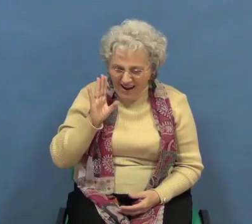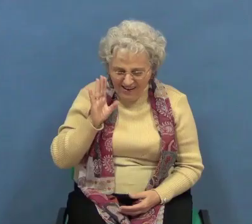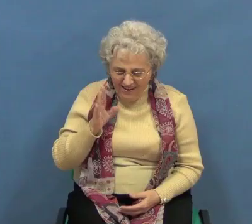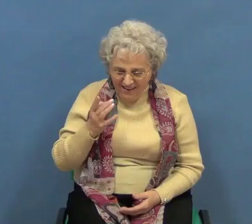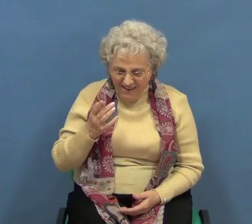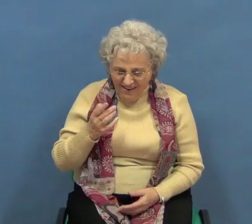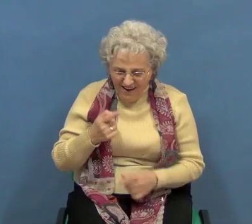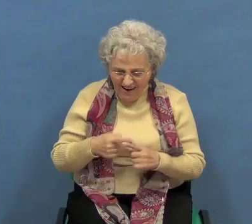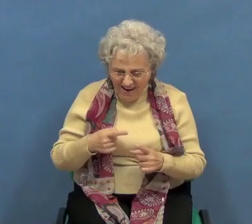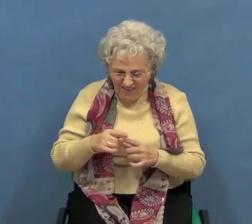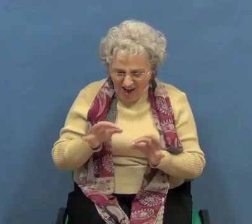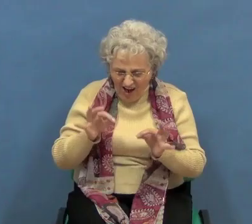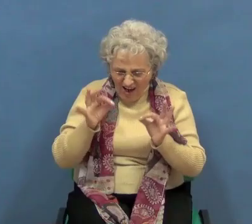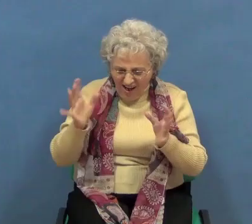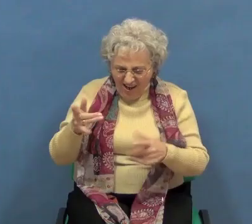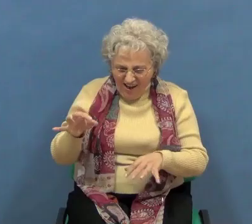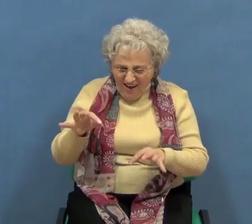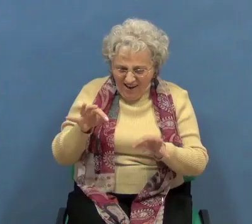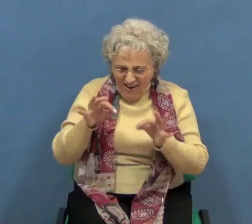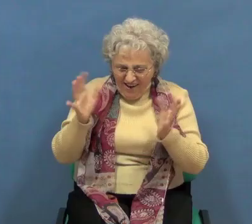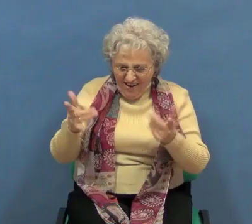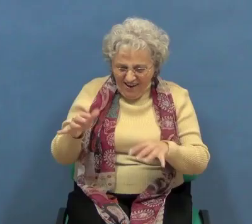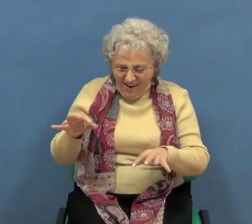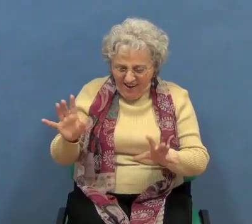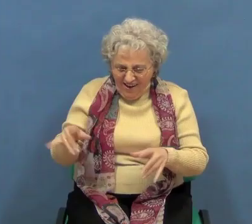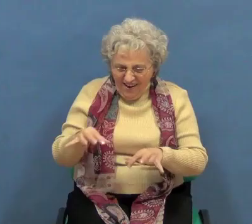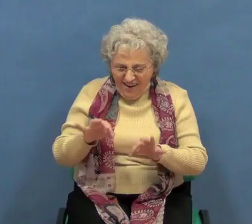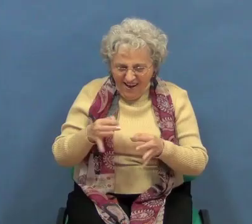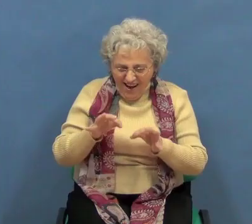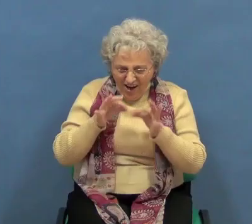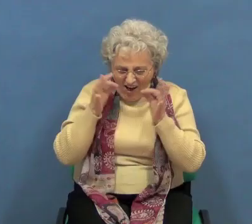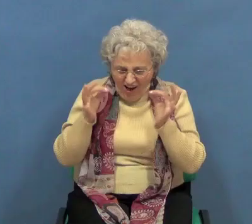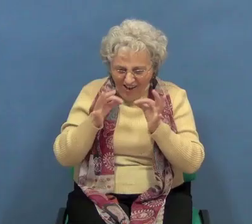Kawał o kocie.